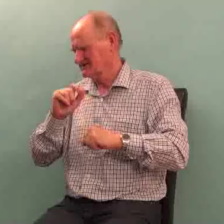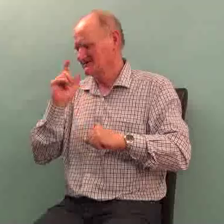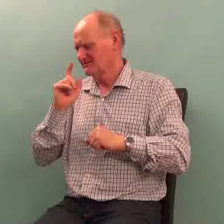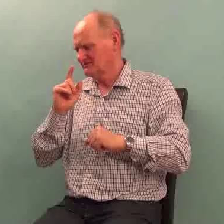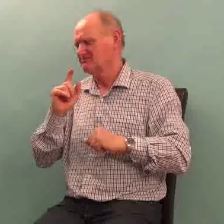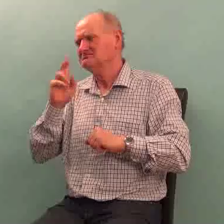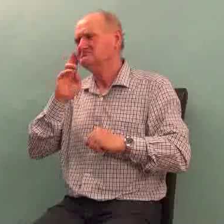Głusi chcieli.